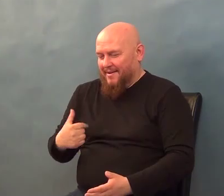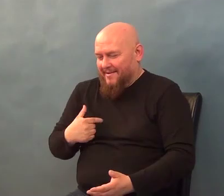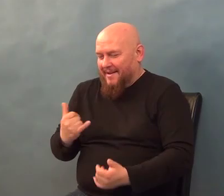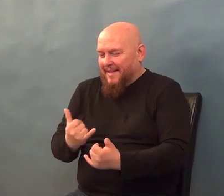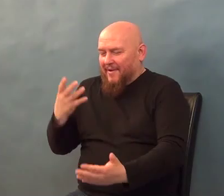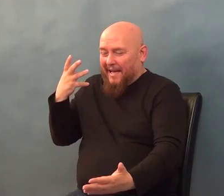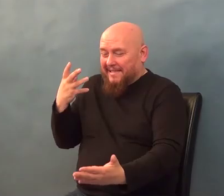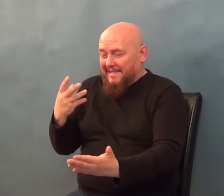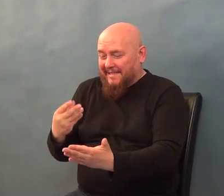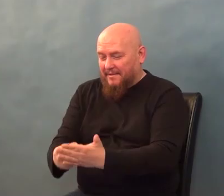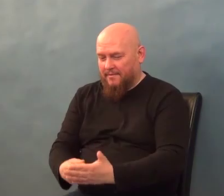Jeszcze nie wiem jakie mam plany.